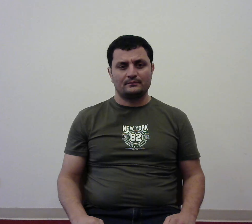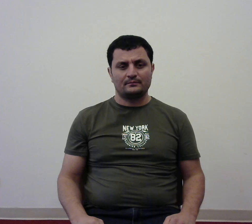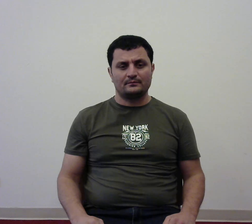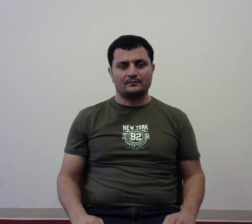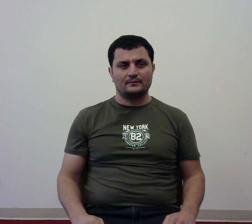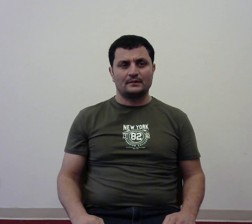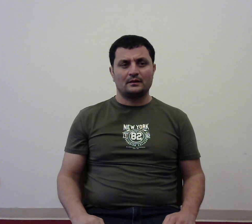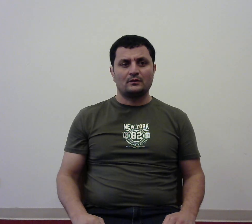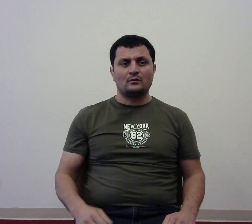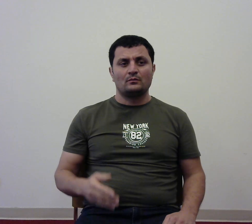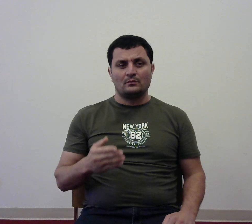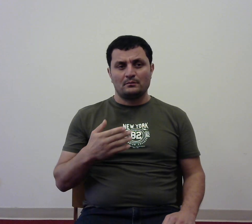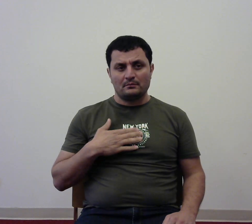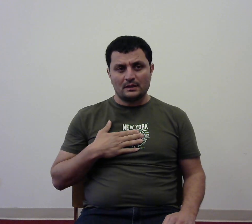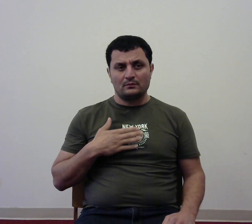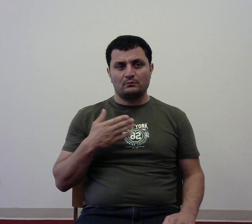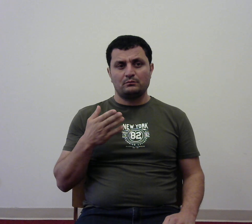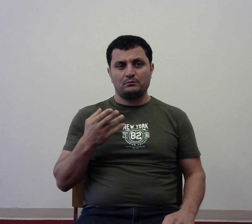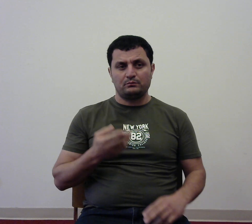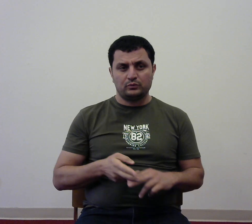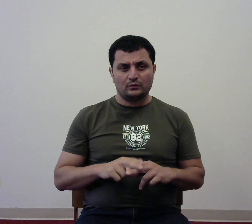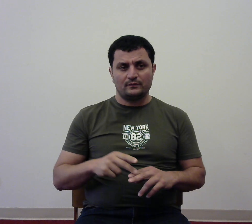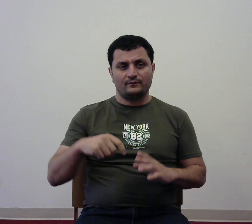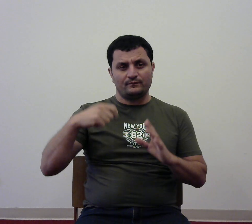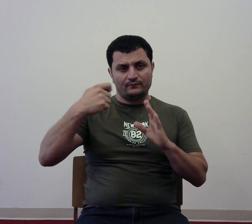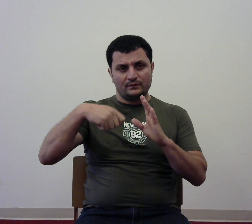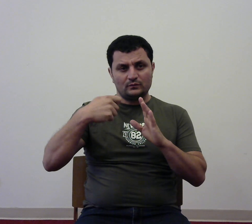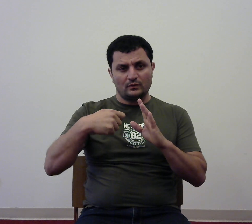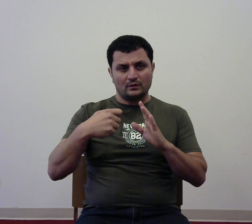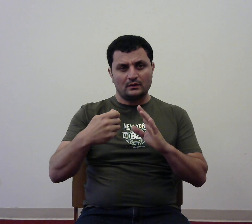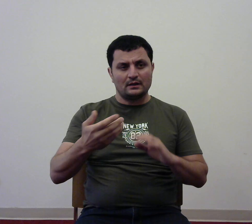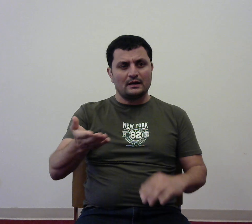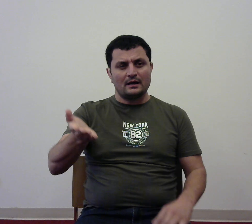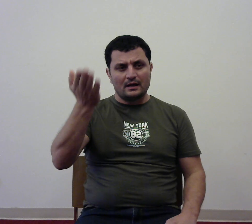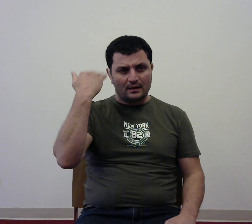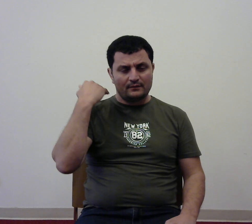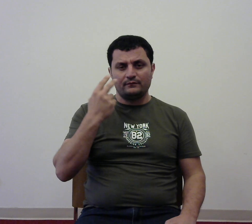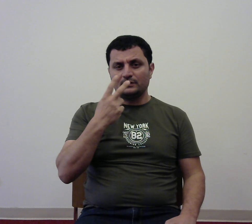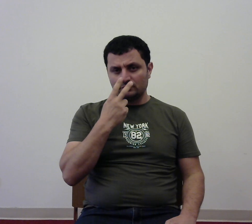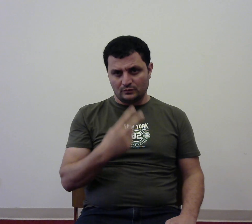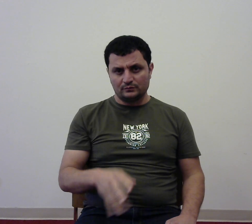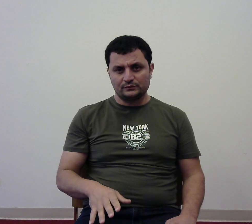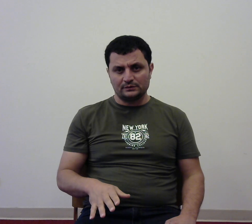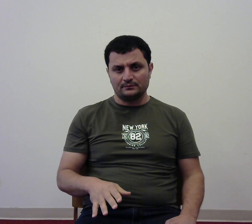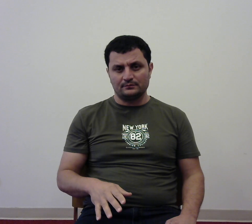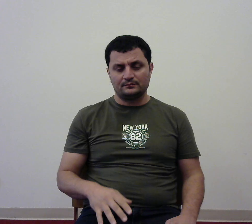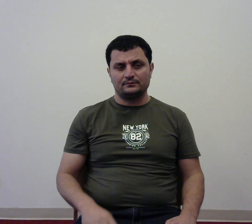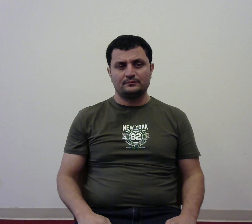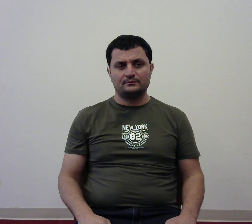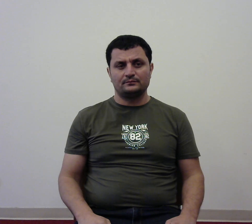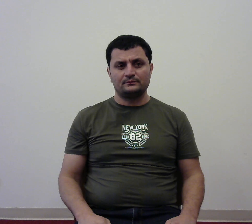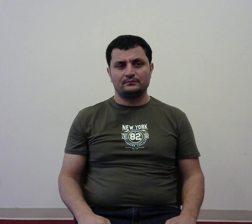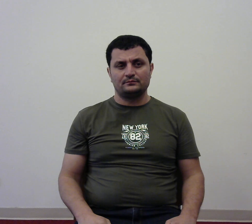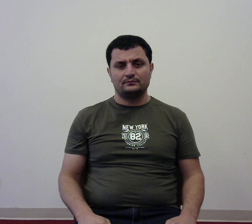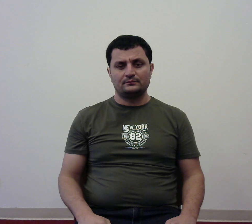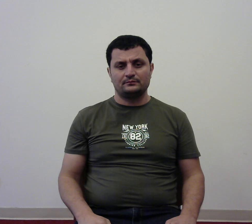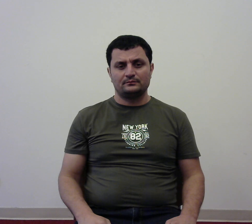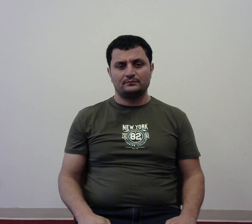Mən bu videonu daha əvvəl görmüşəm